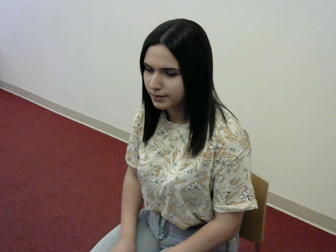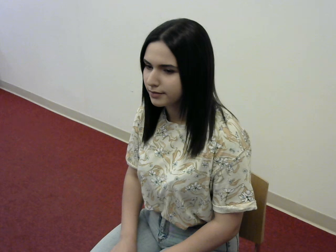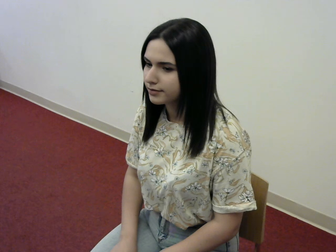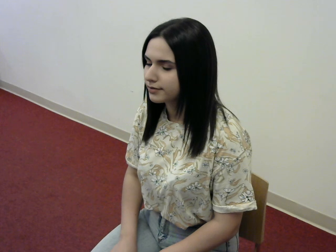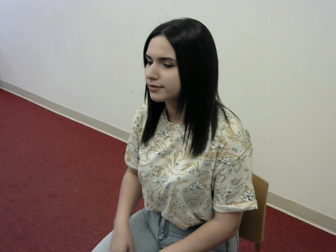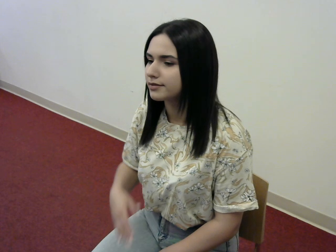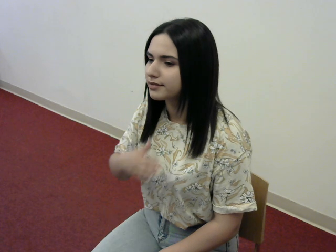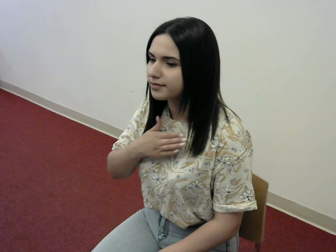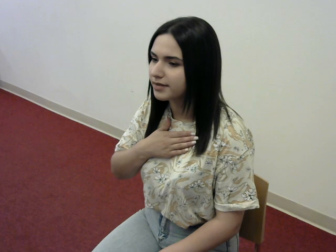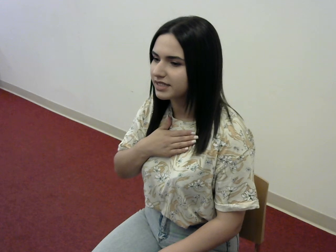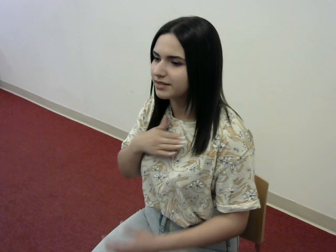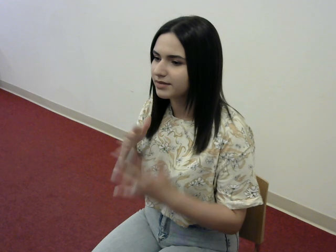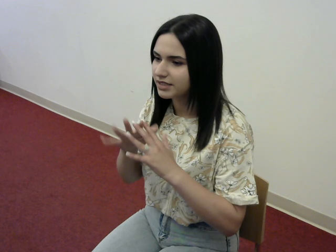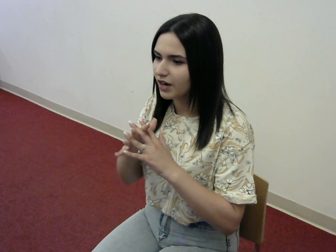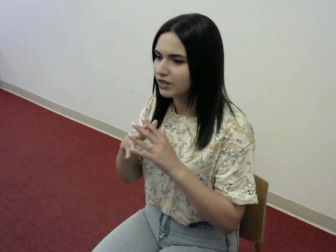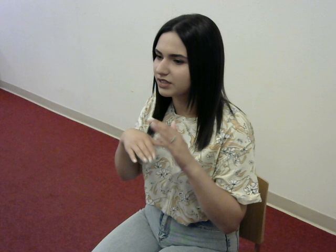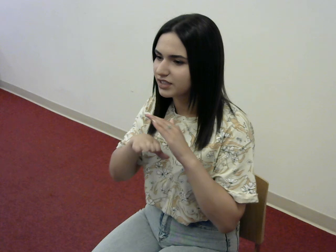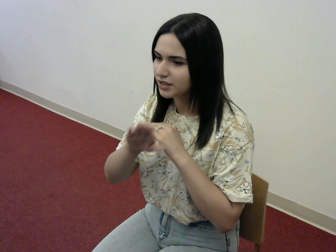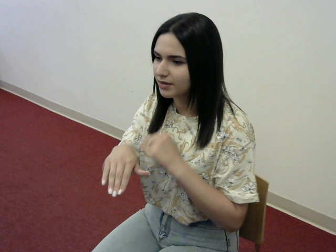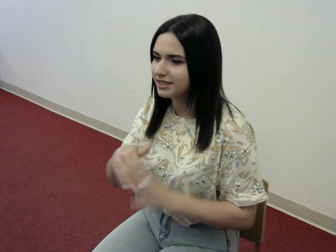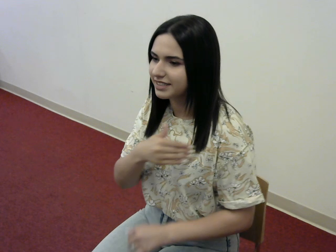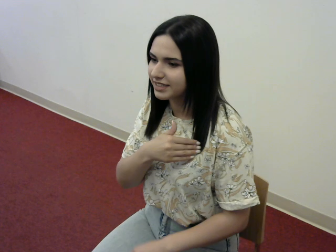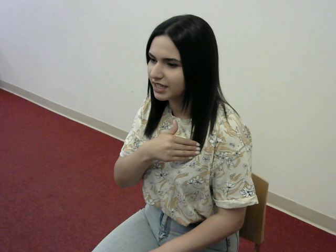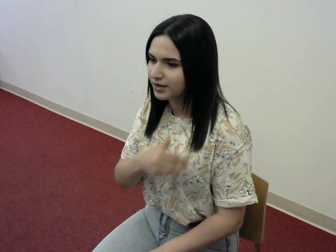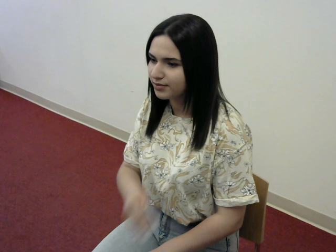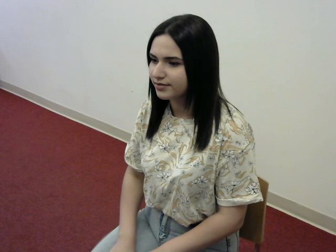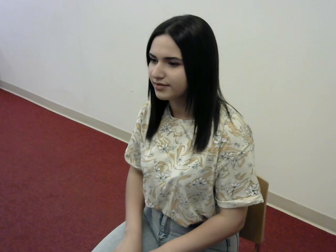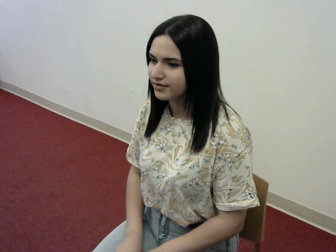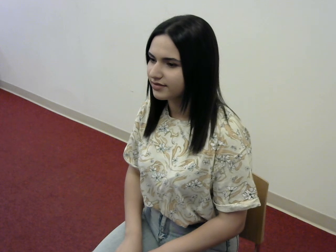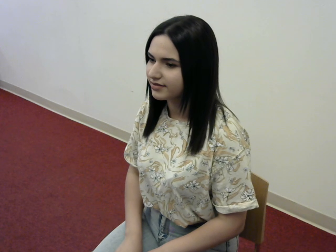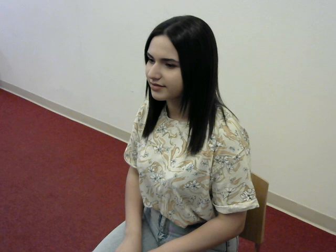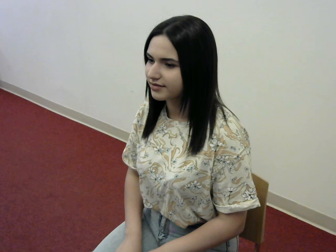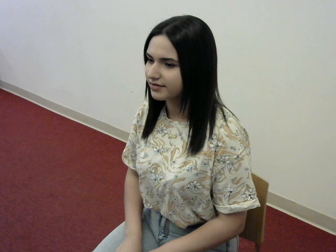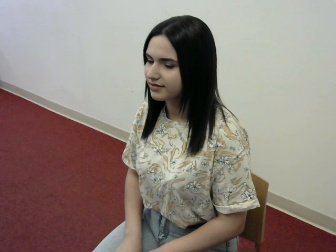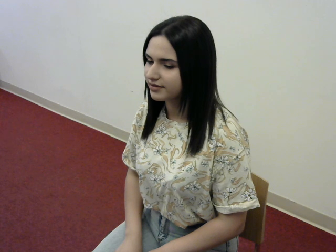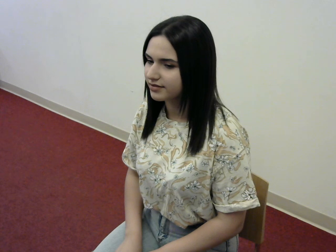Mən kəndə getmək istəyirəm